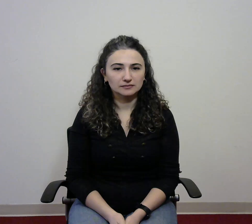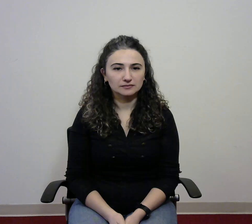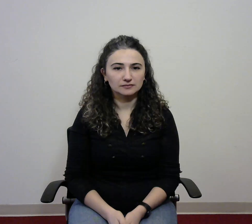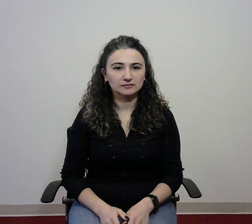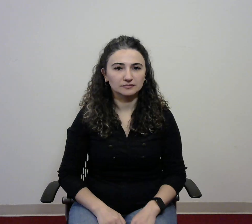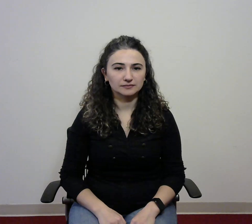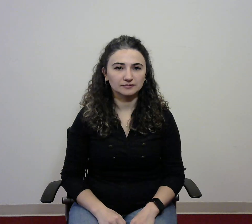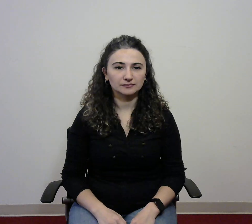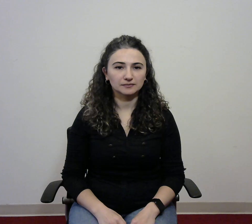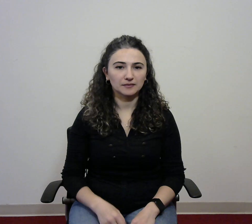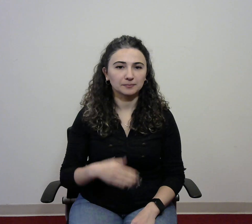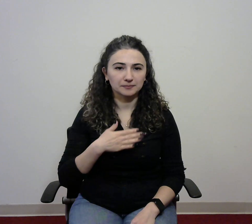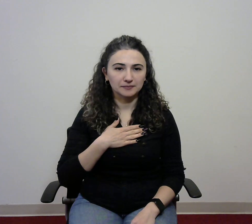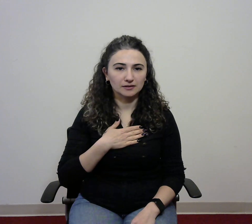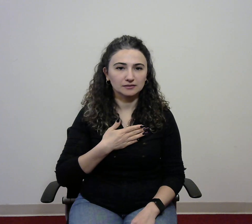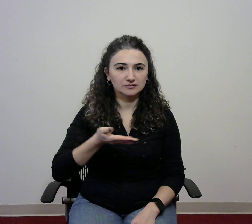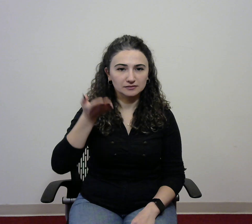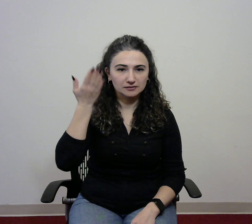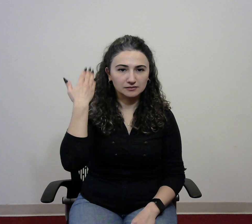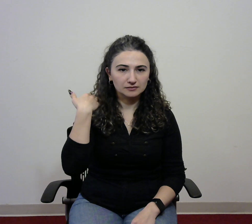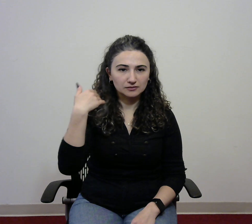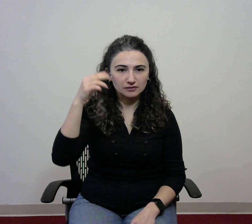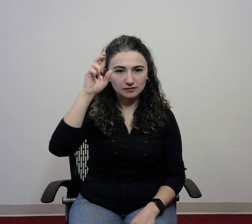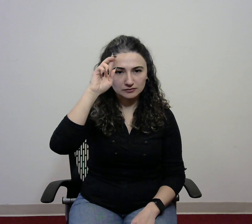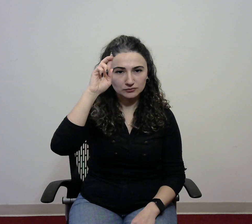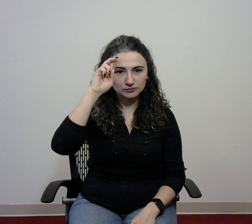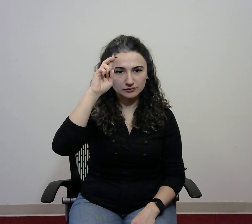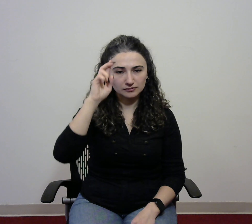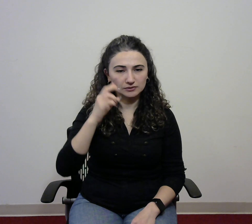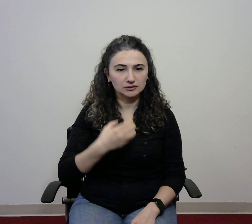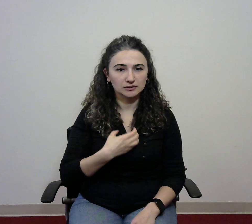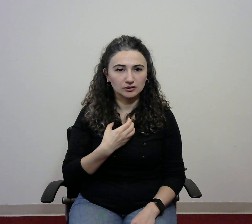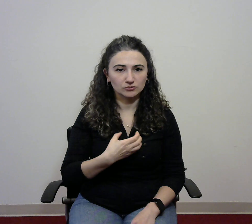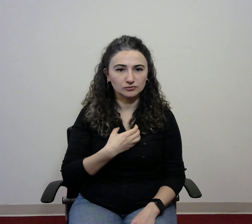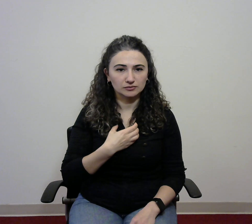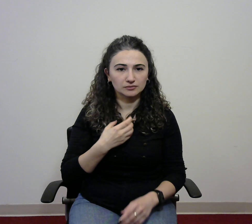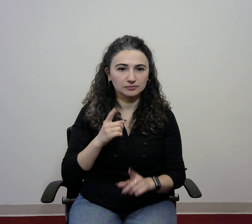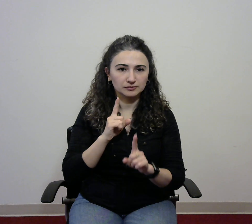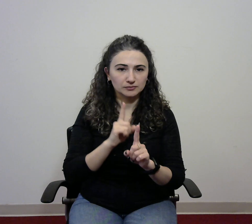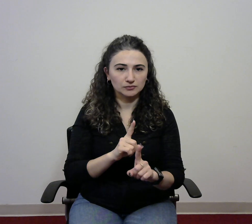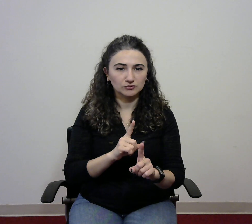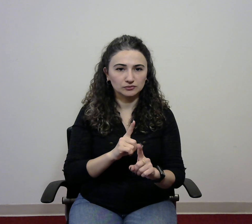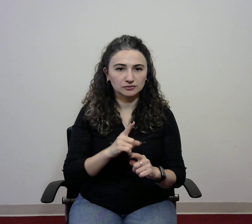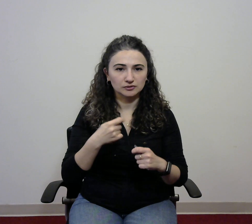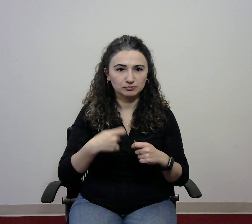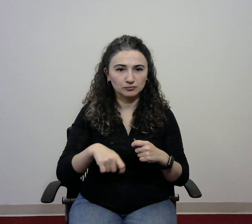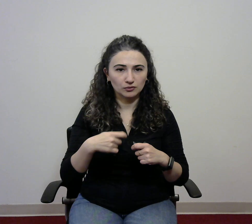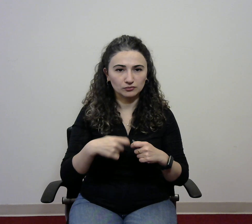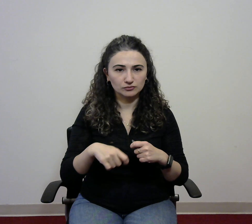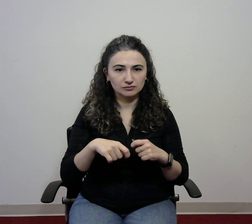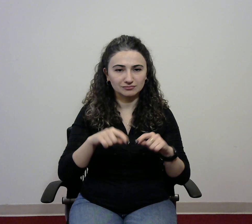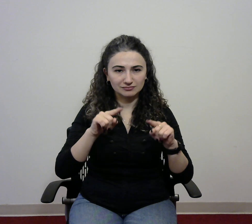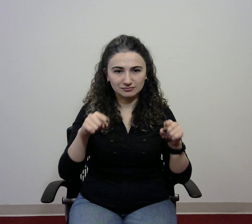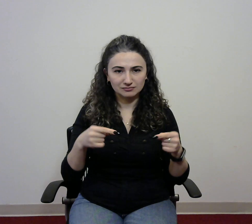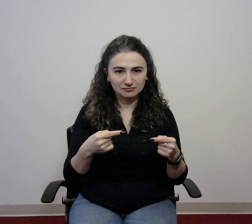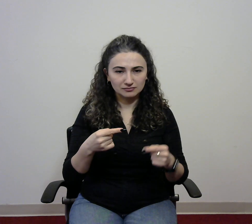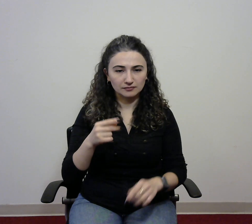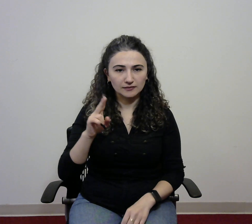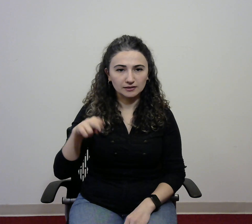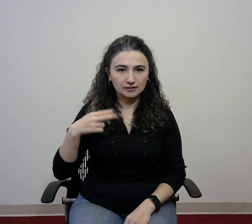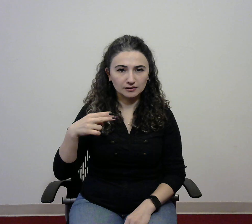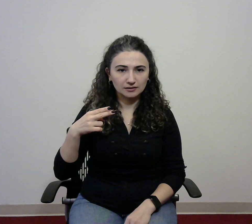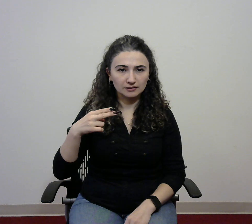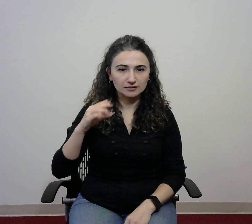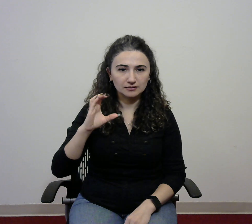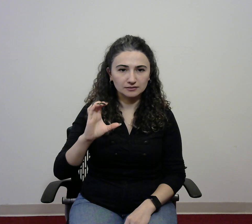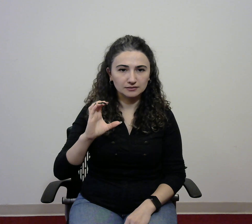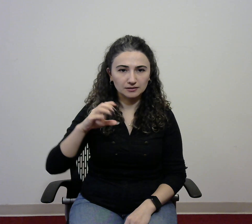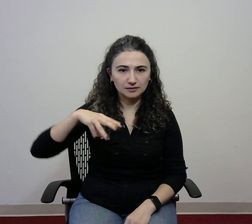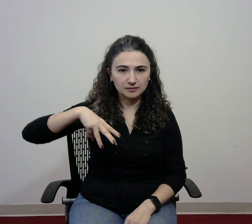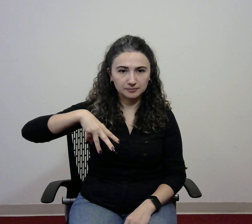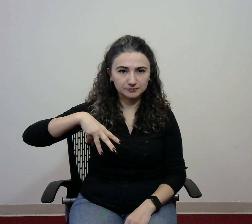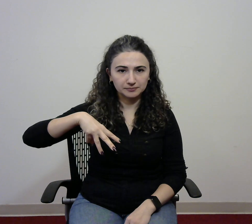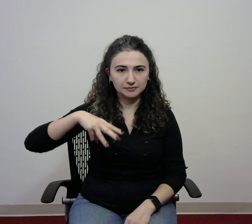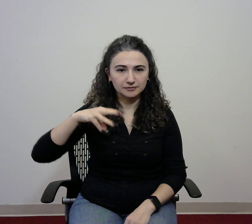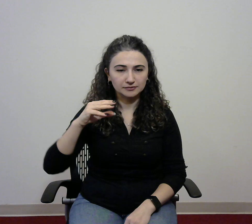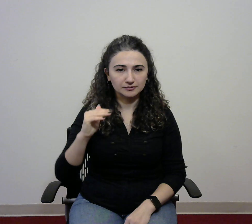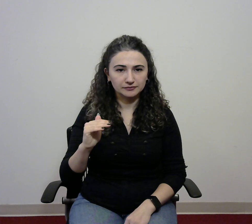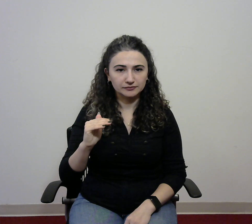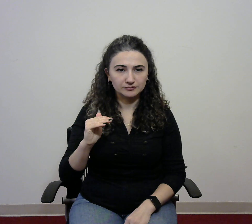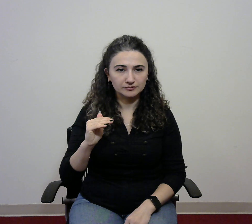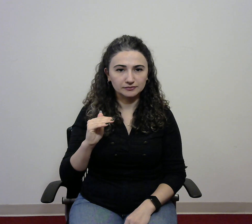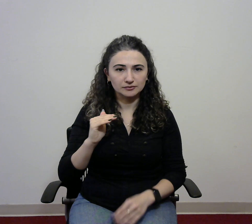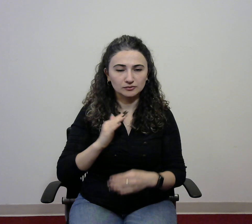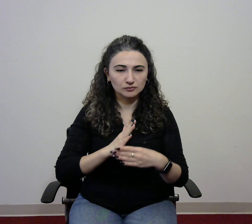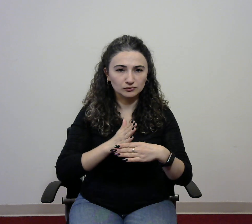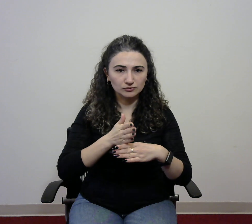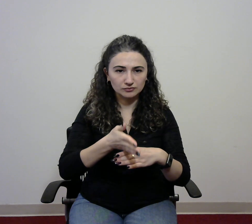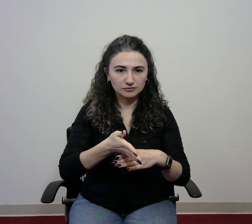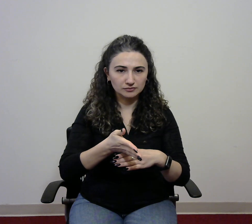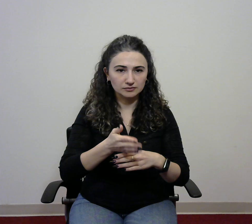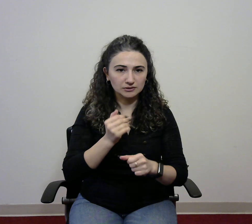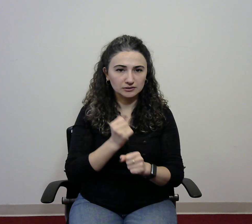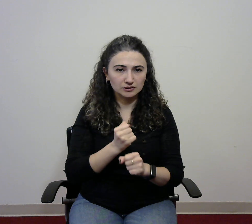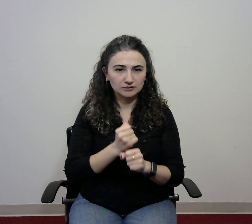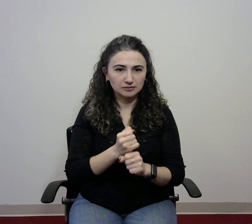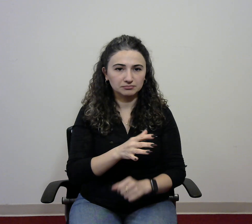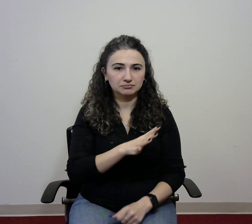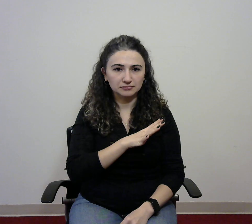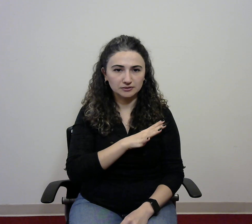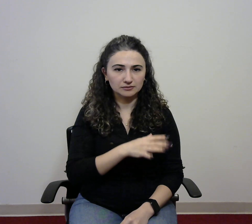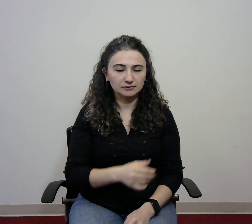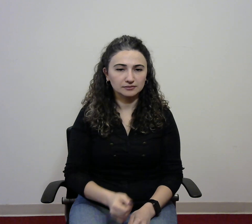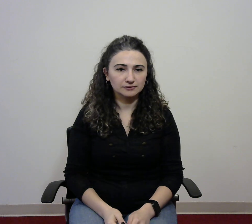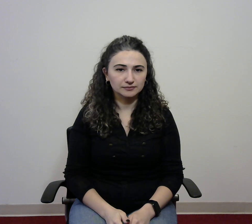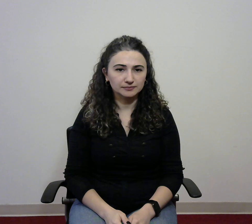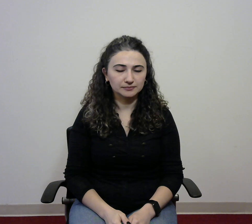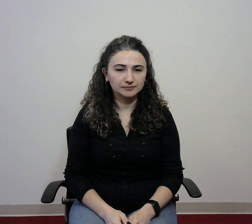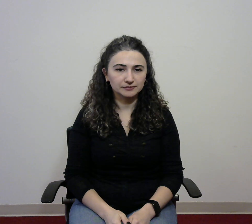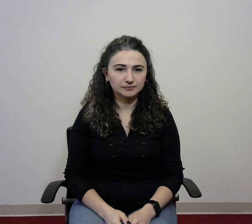Mən əvvəl Dövlət Sosial Müdafiə Fonduna (DSMF) müraciət etmişəm